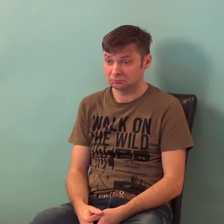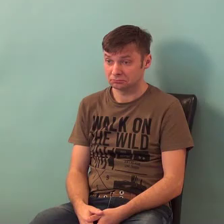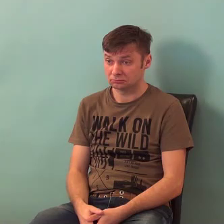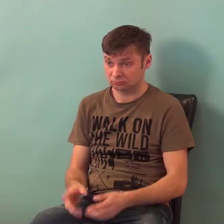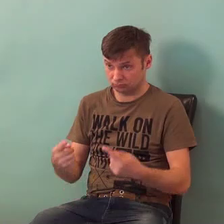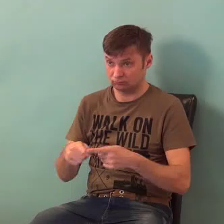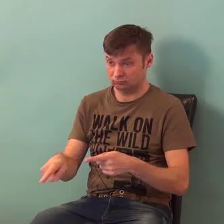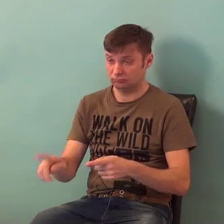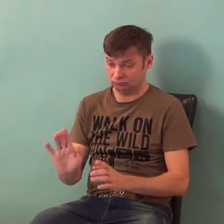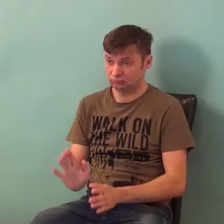Pasuje, tak.